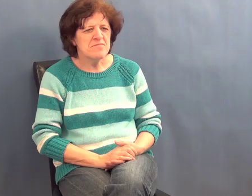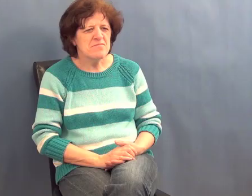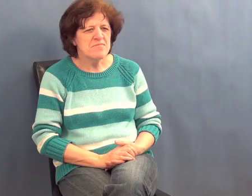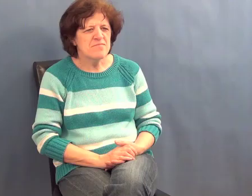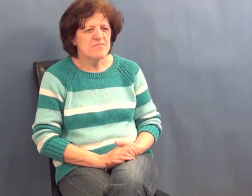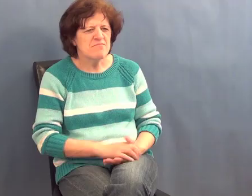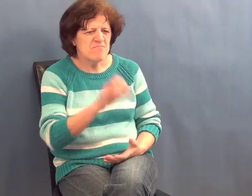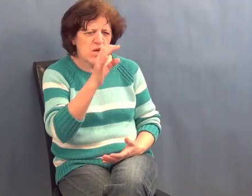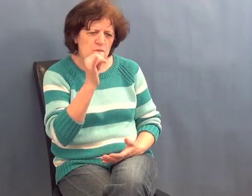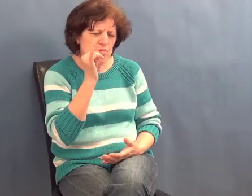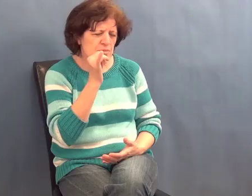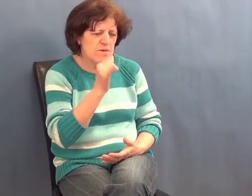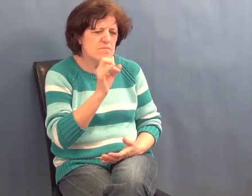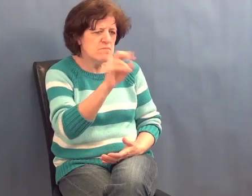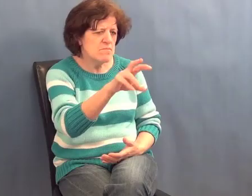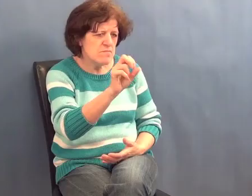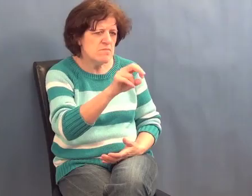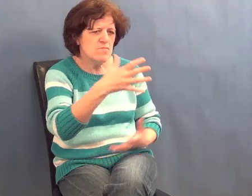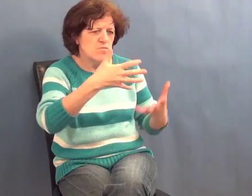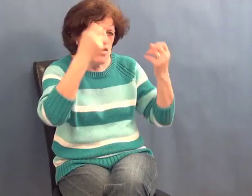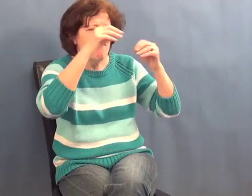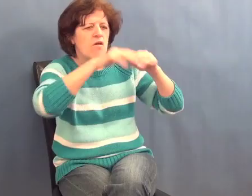Tak, papierosy, bo czujnik to czuje i zraszacz wody się uruchamia.